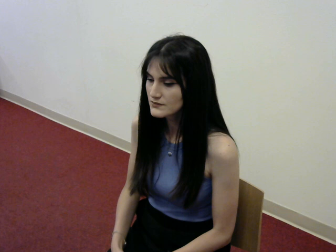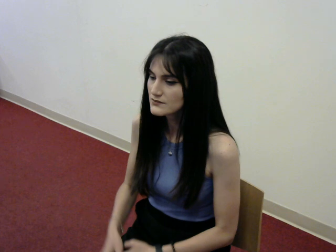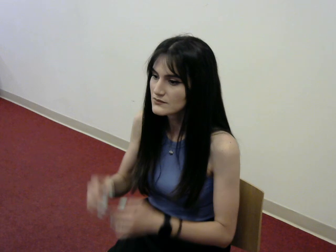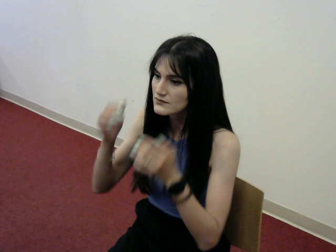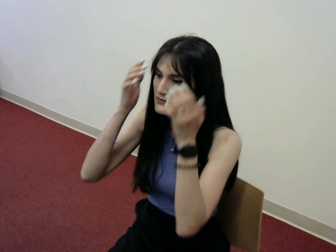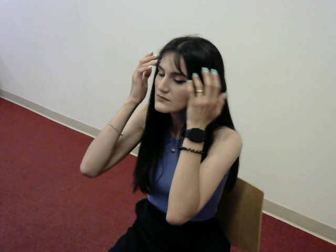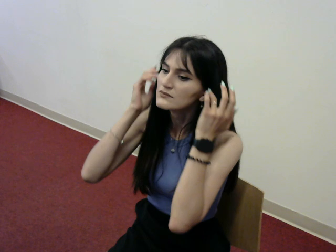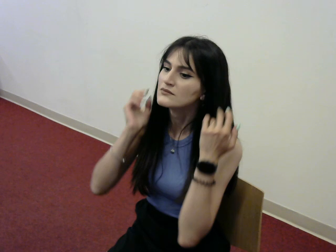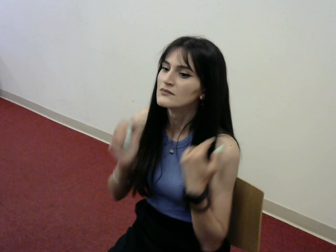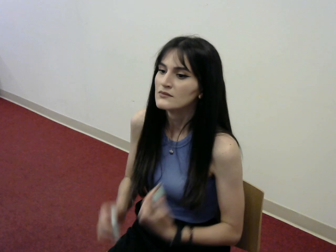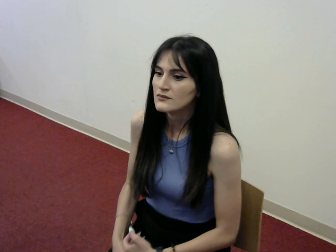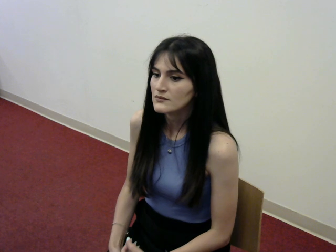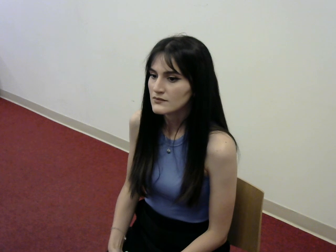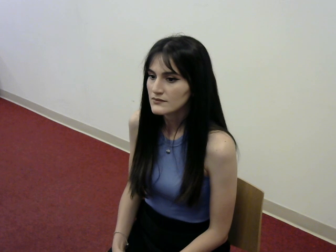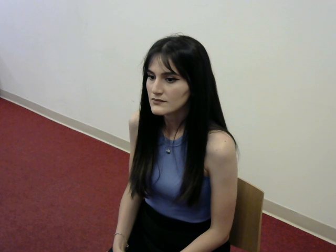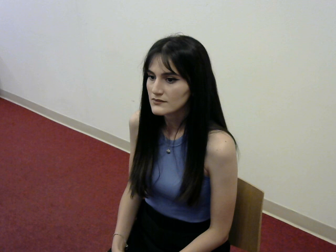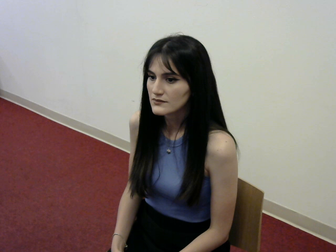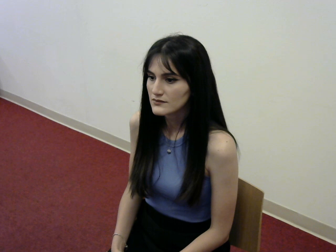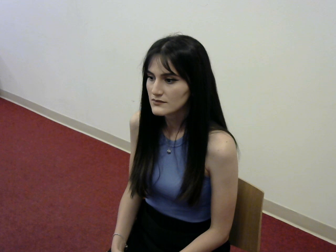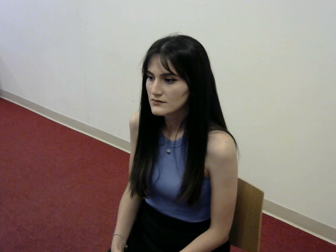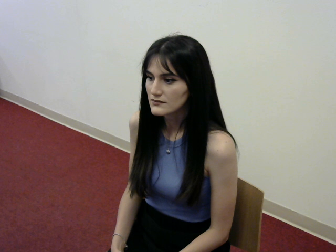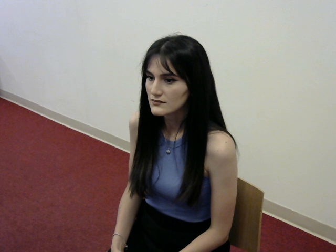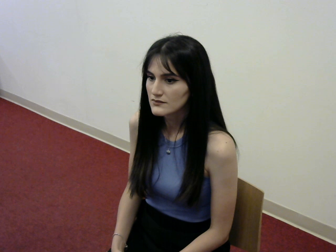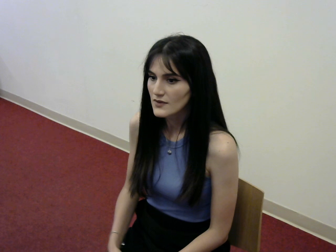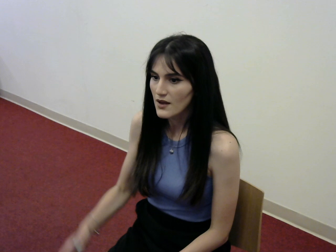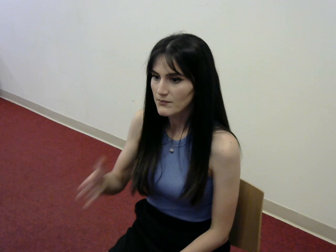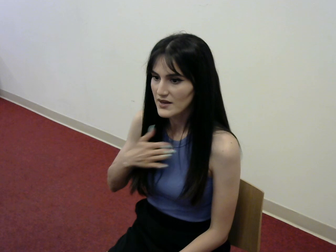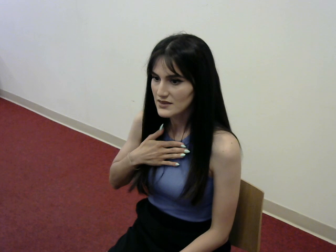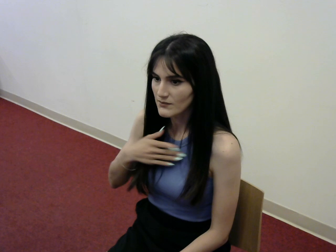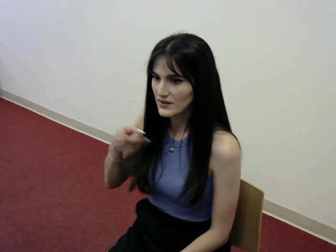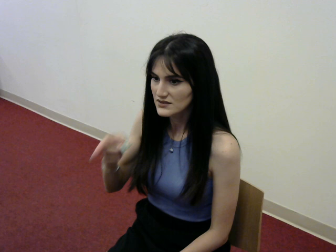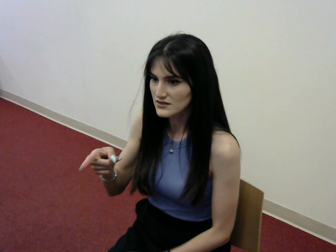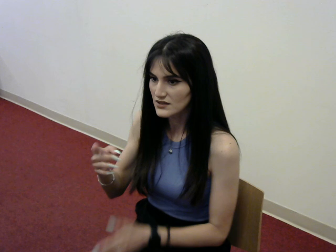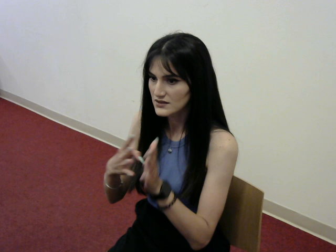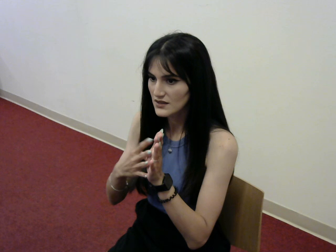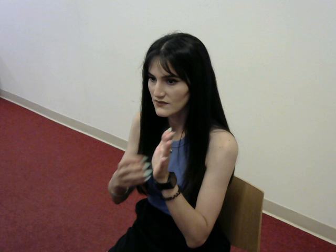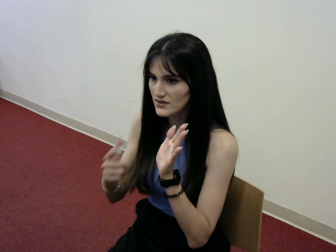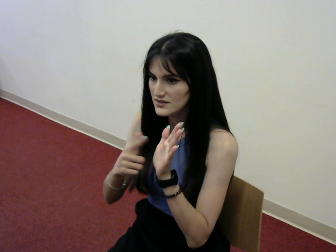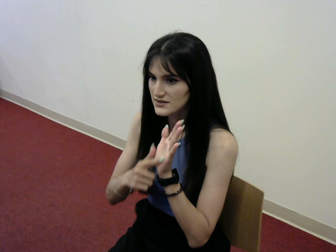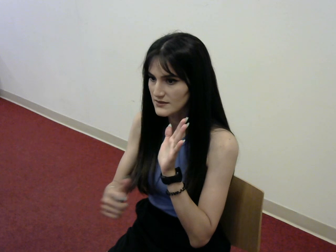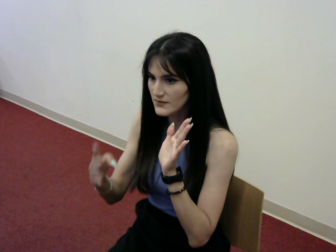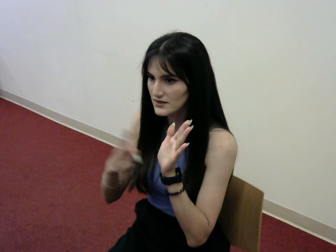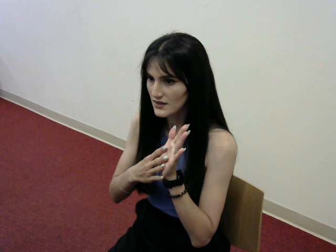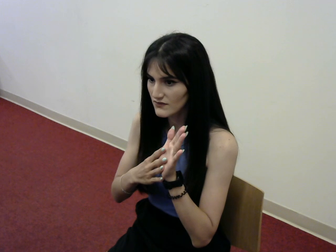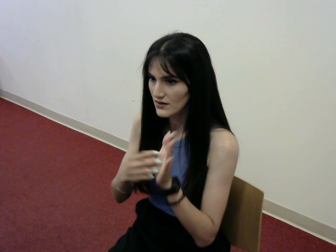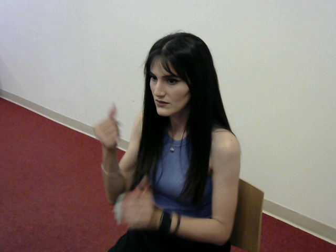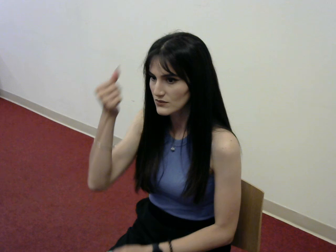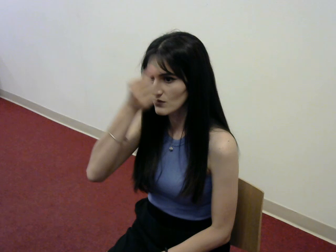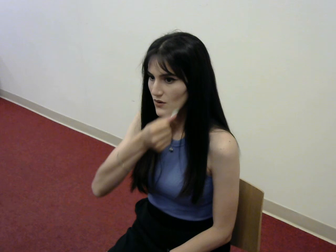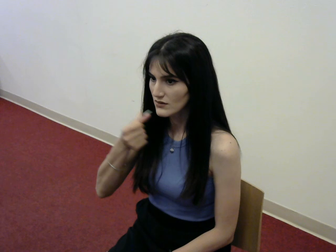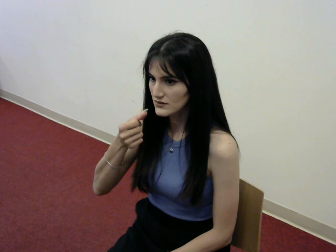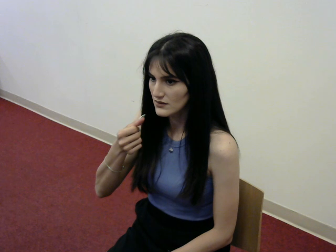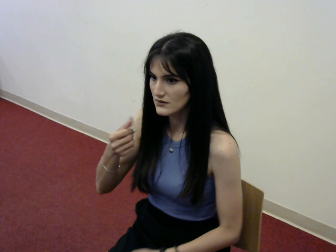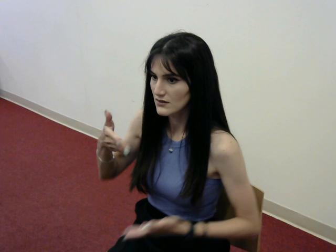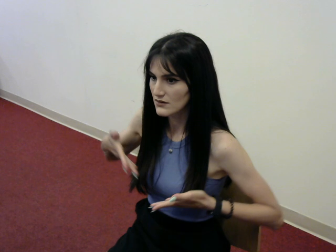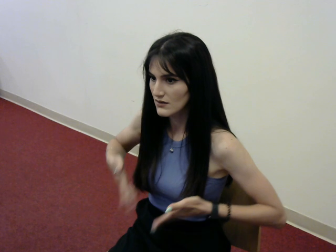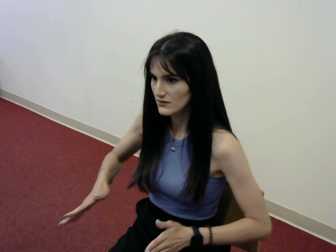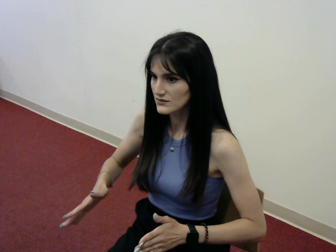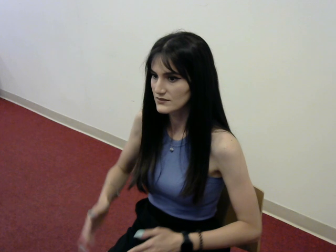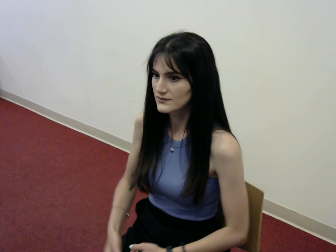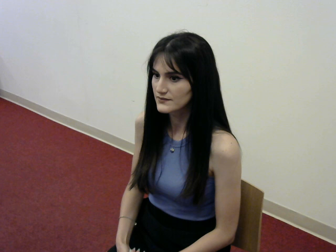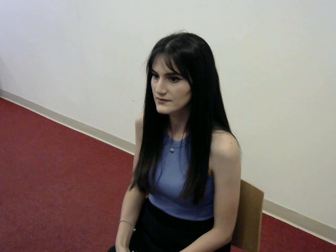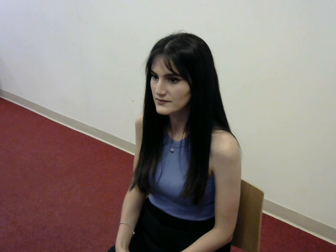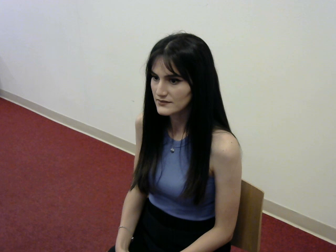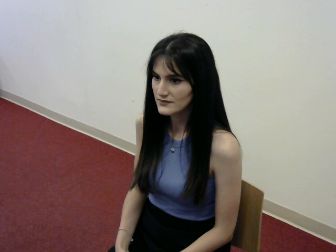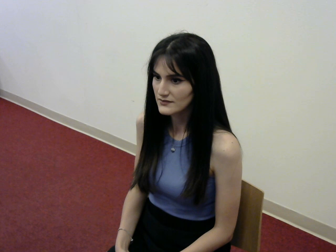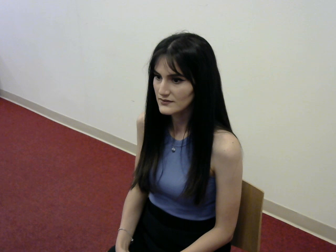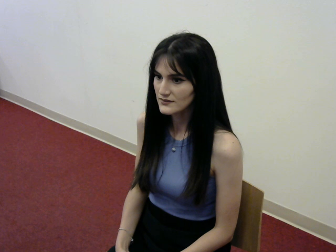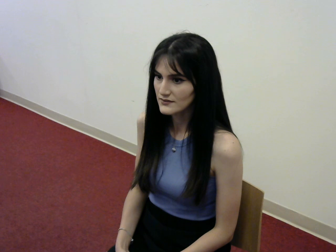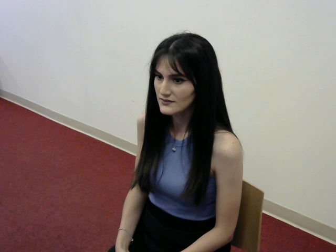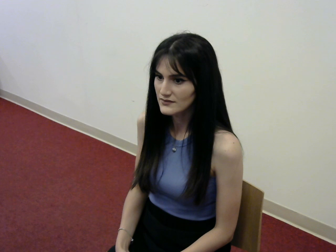Mən 1979-cu ildə anadan olmuşam